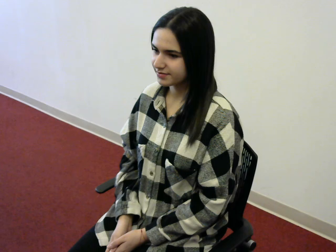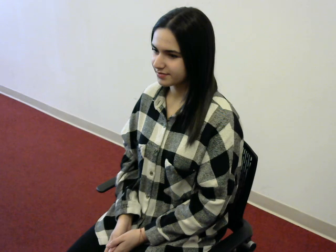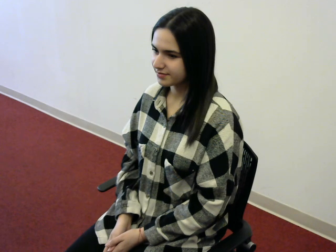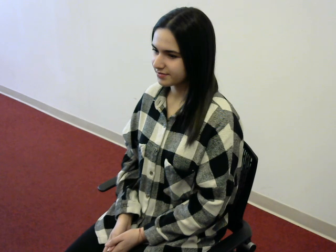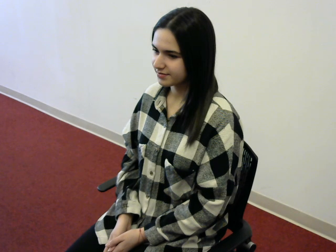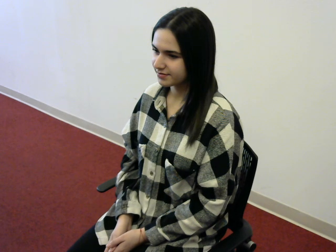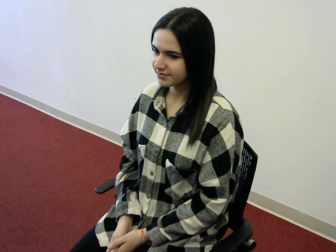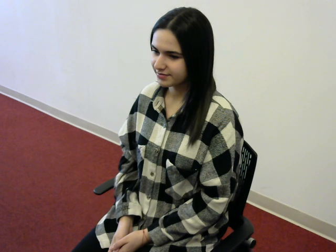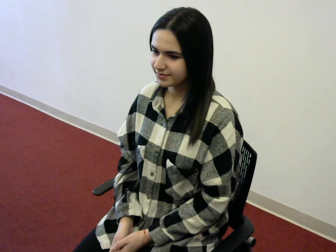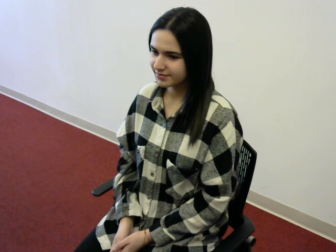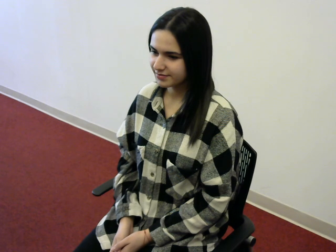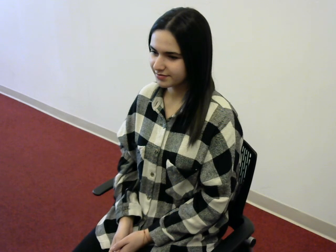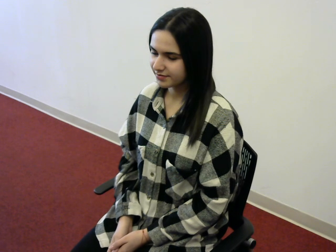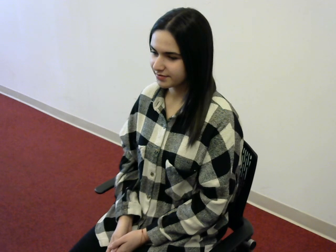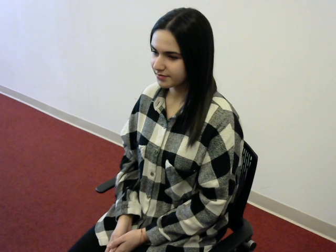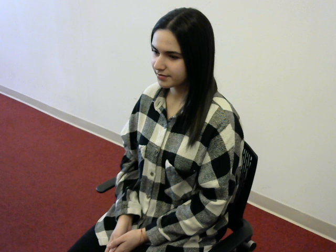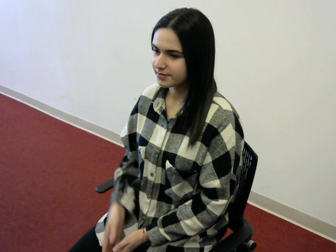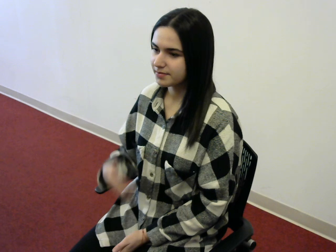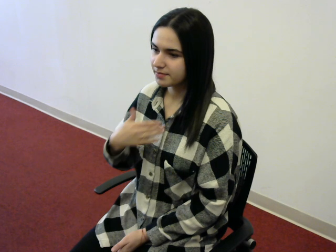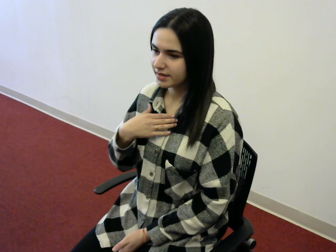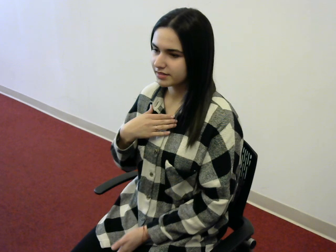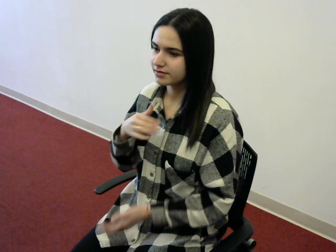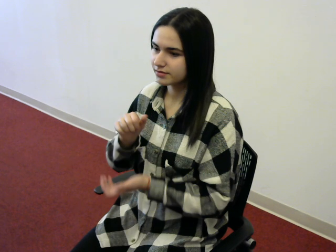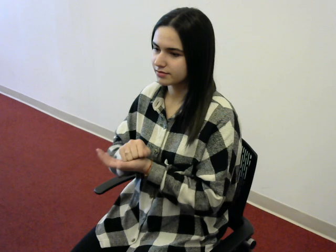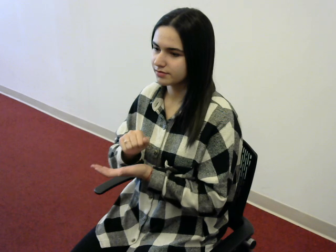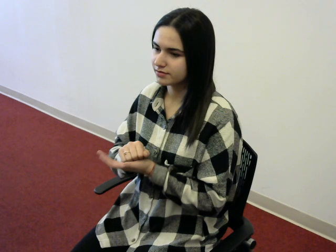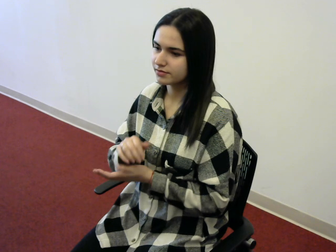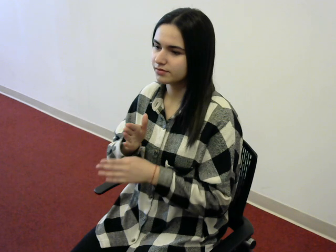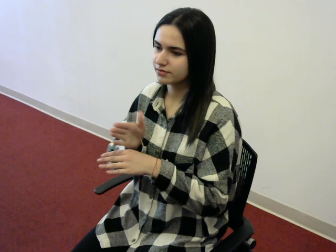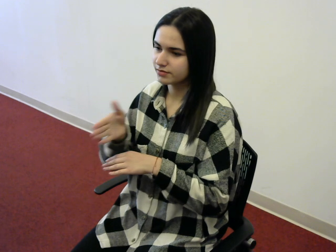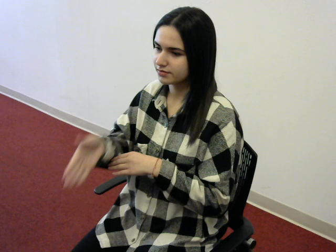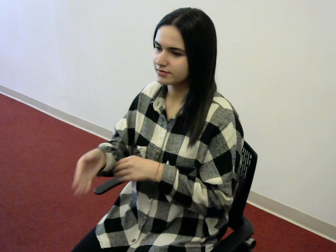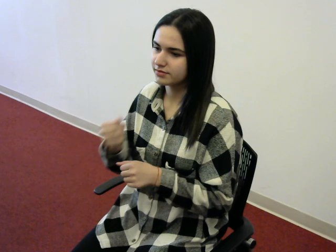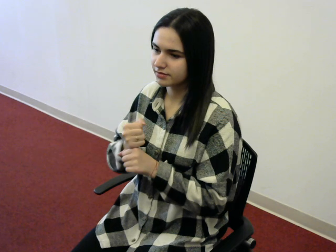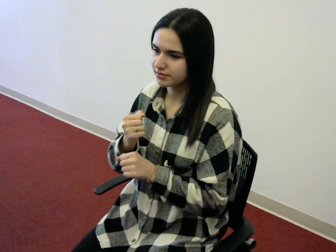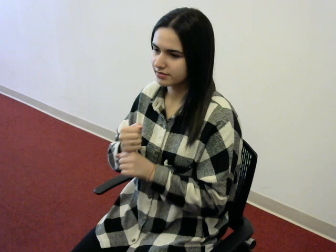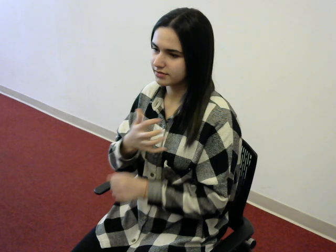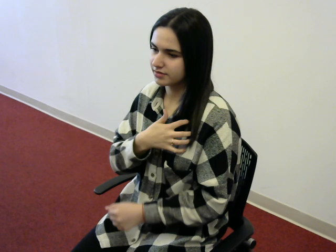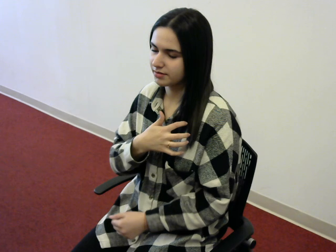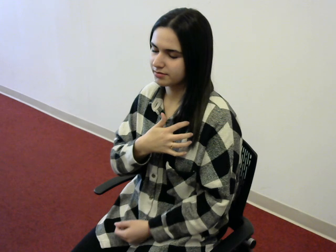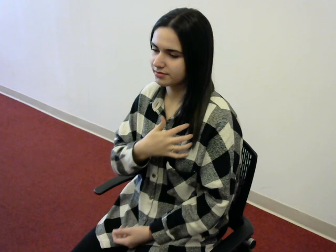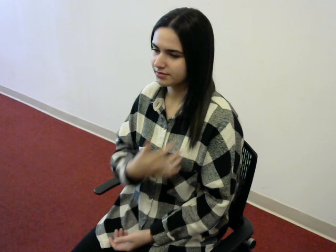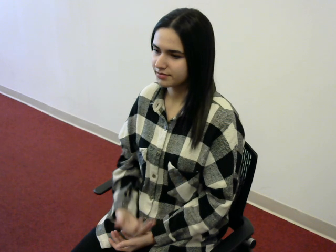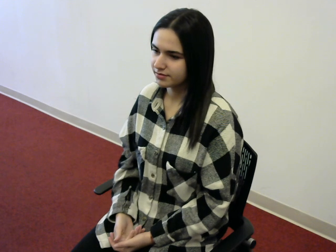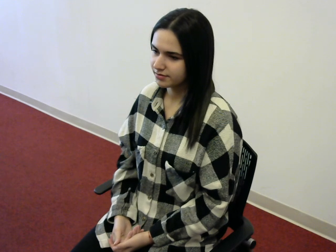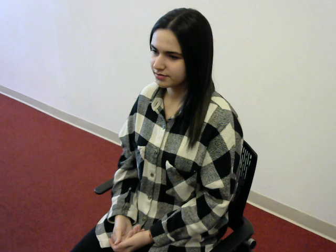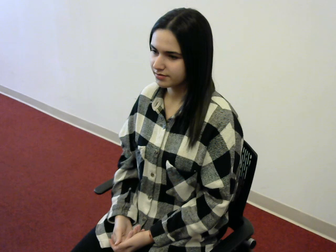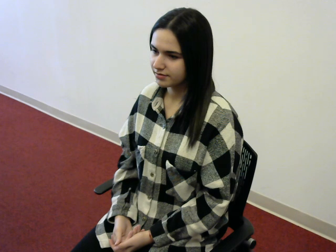Mən məşğulluğa müraciət etmək istəyirəm